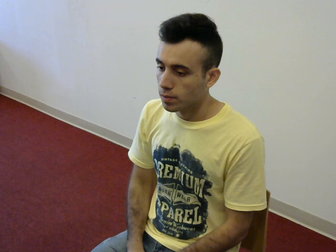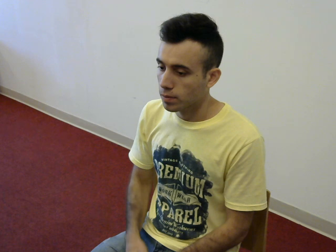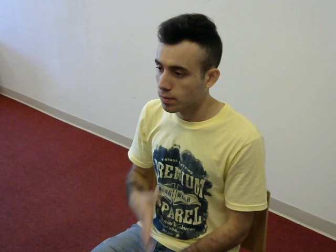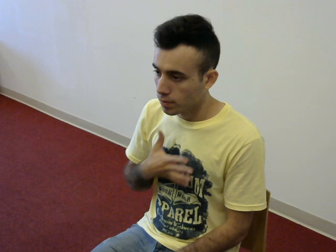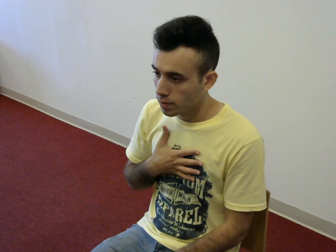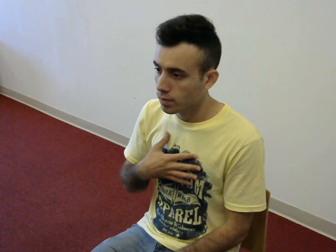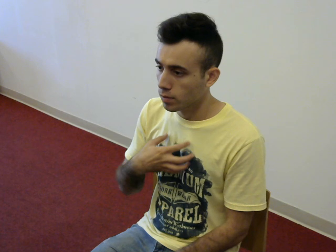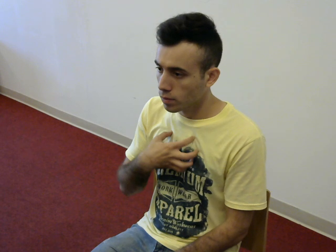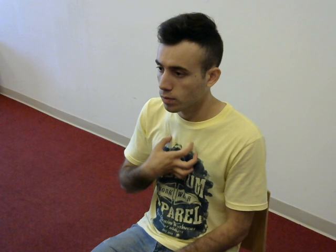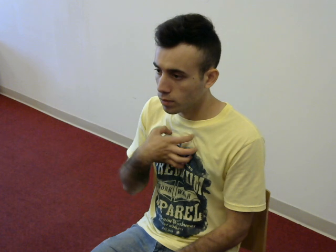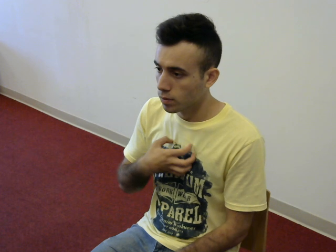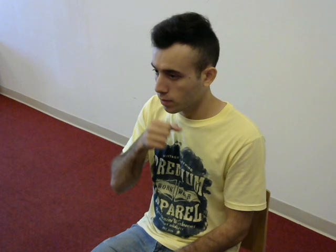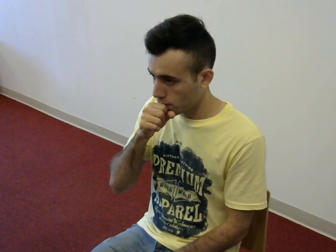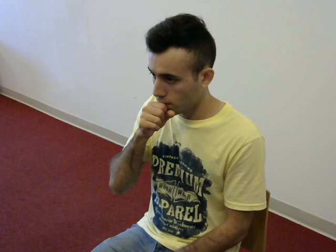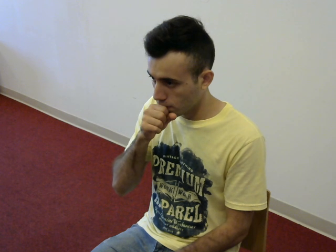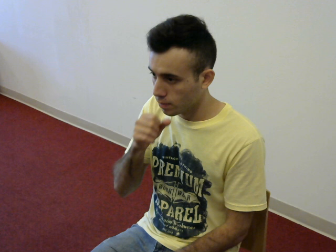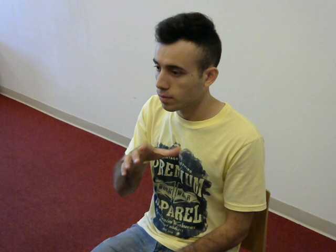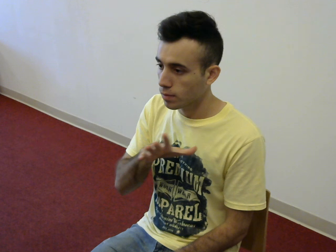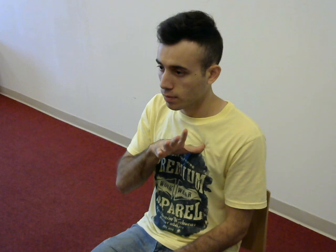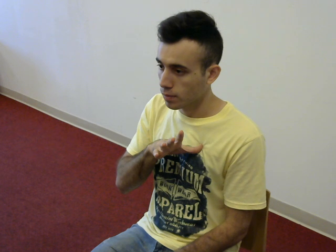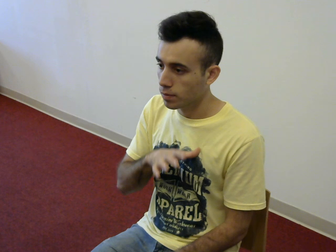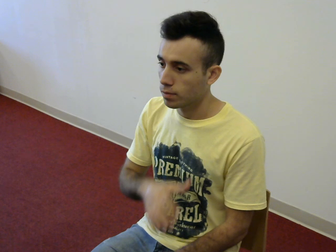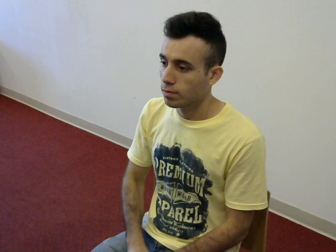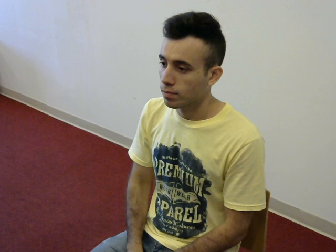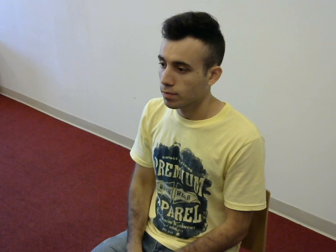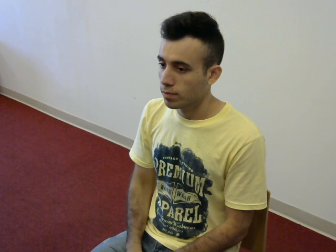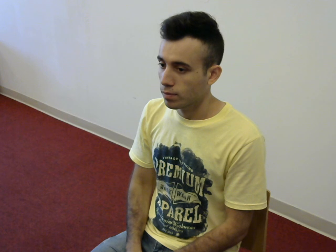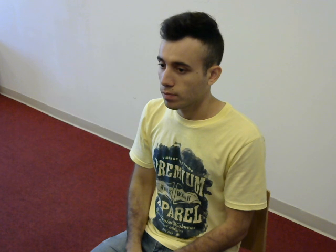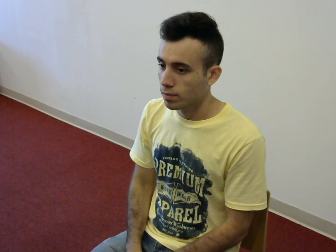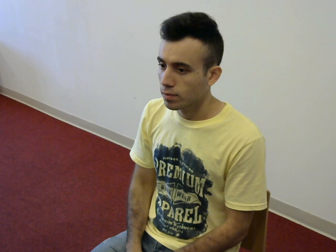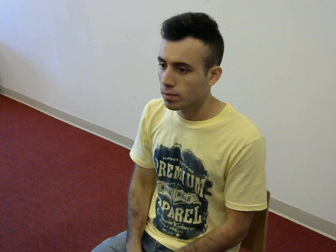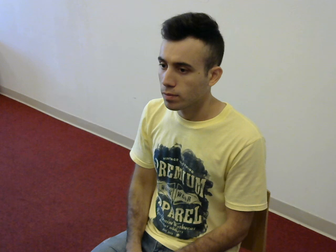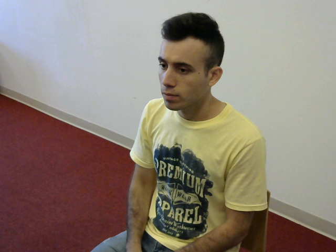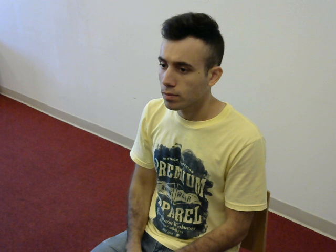Mən zökəm olmuşam